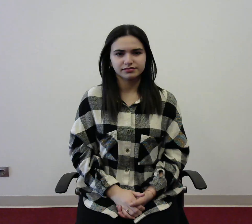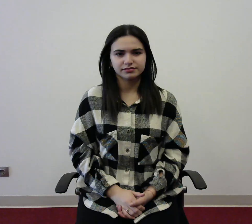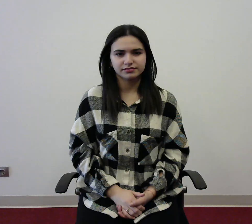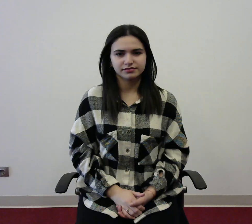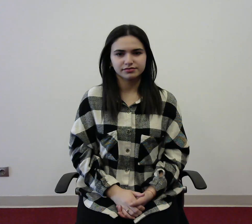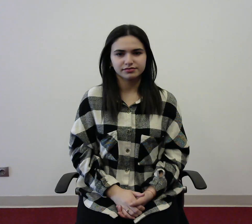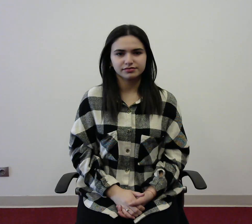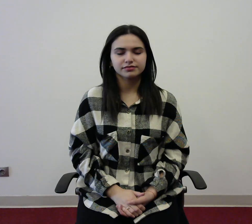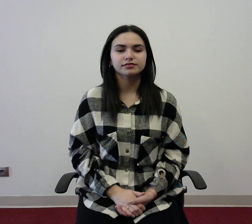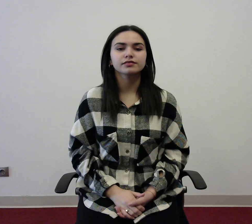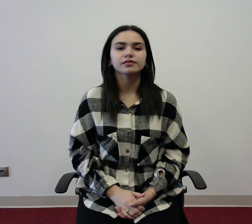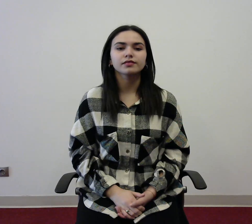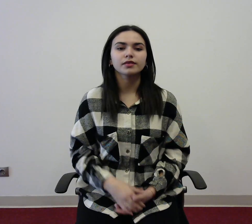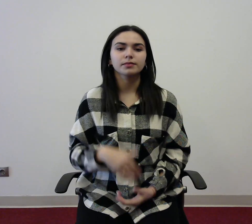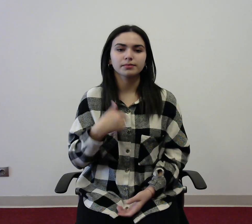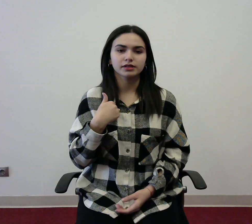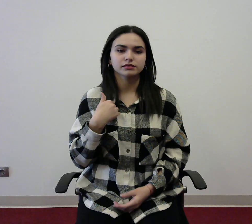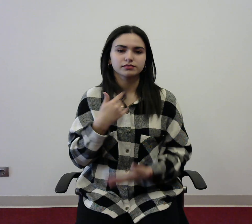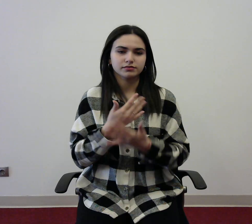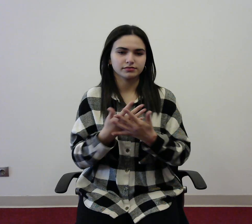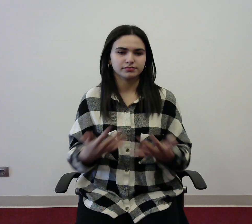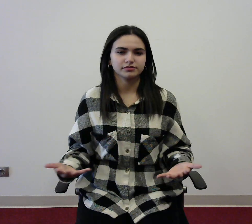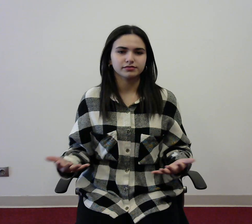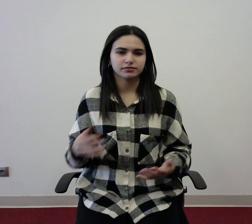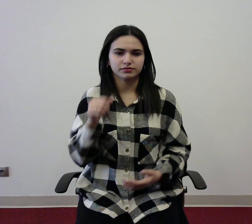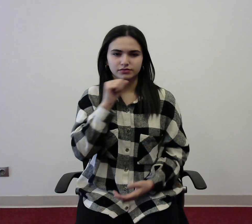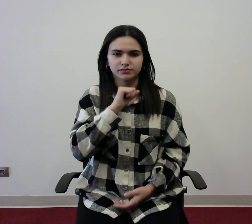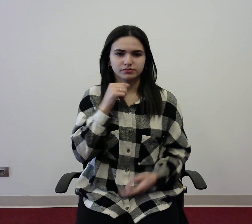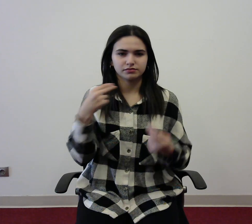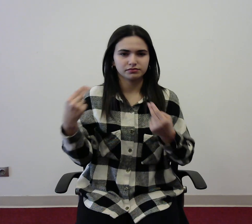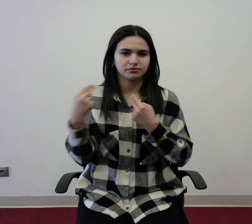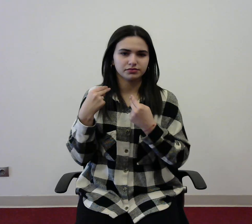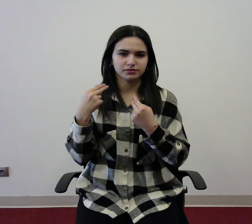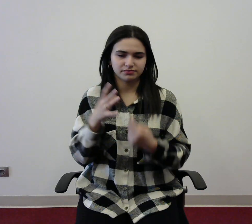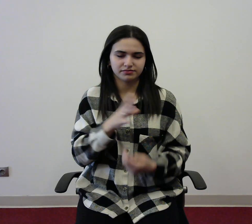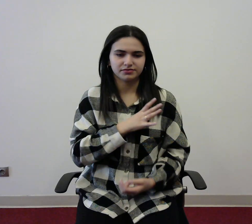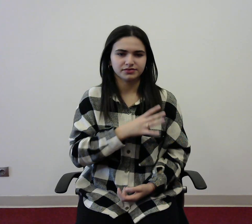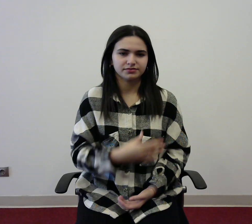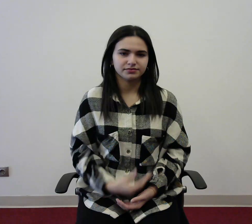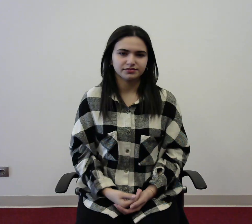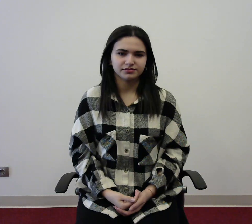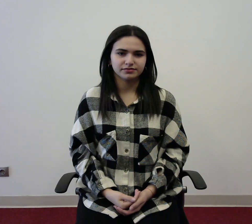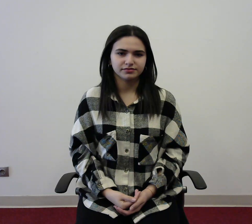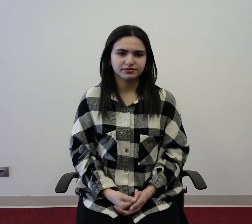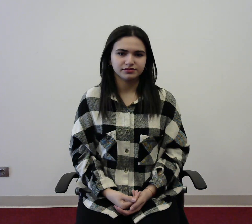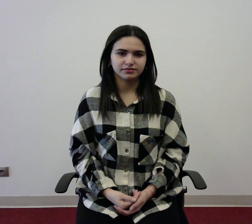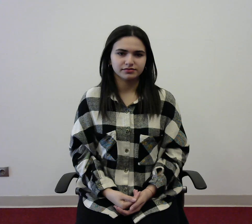Mənim əşyalarımı oğurlayıblar